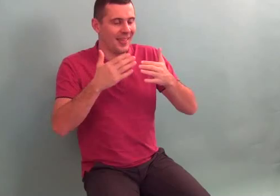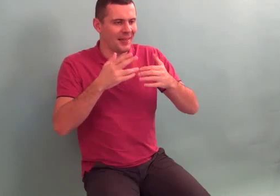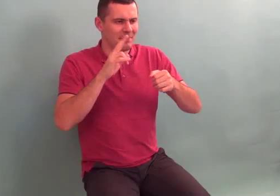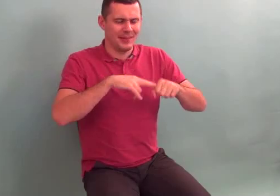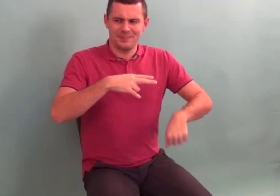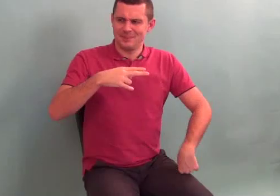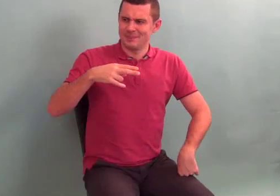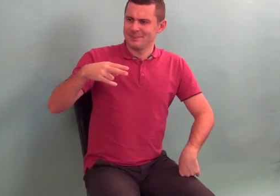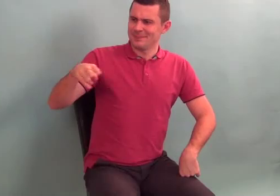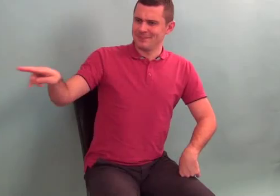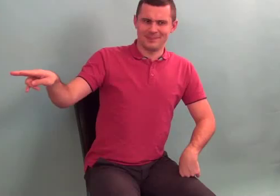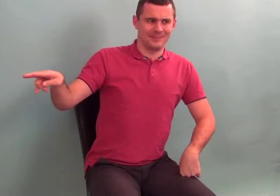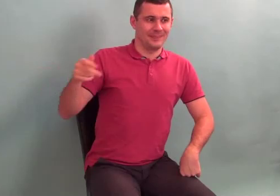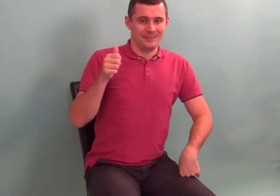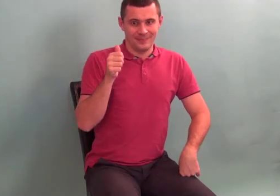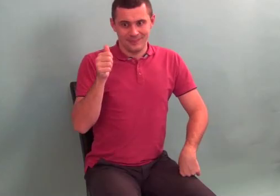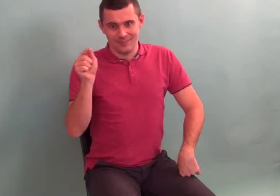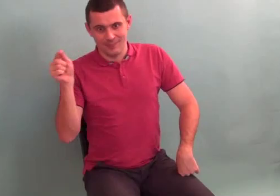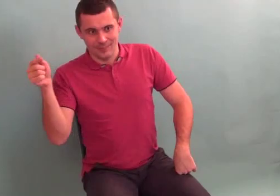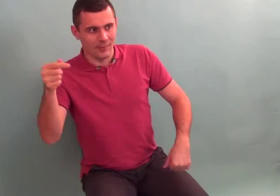Policjant patrzy, a potem idzie za nim za róg.